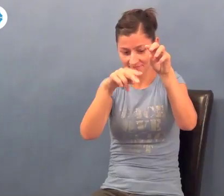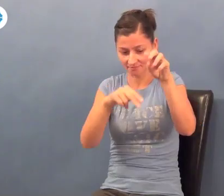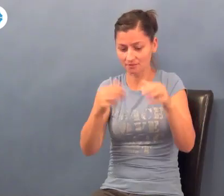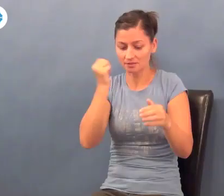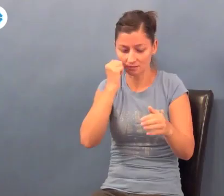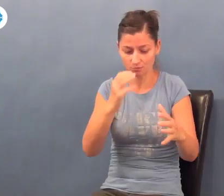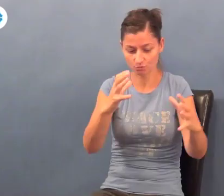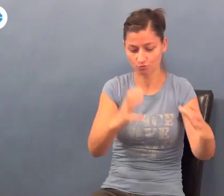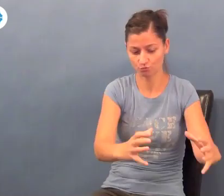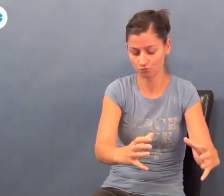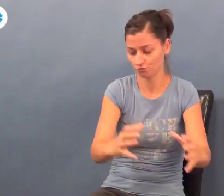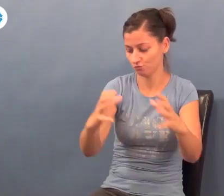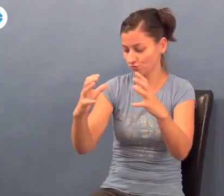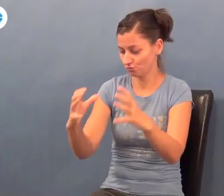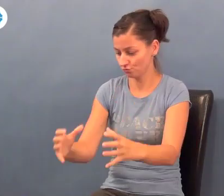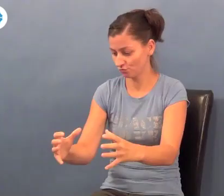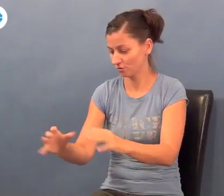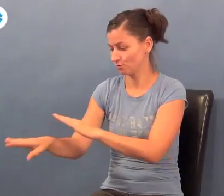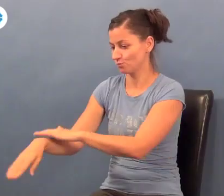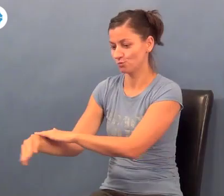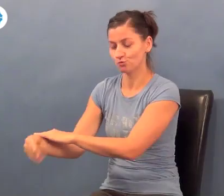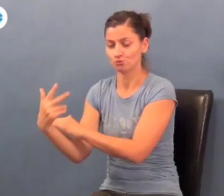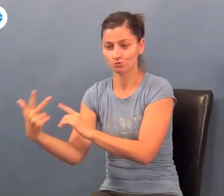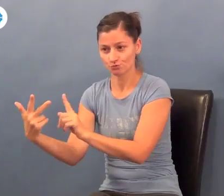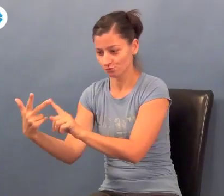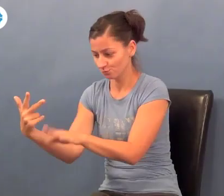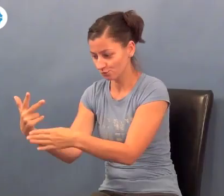Jabłka są w dwóch koszach, trzeci jest pusty.